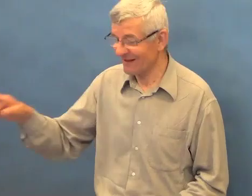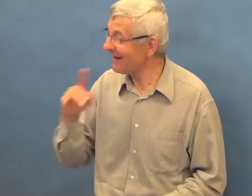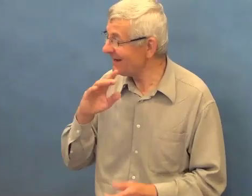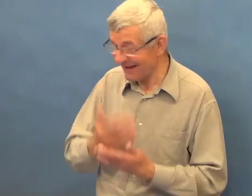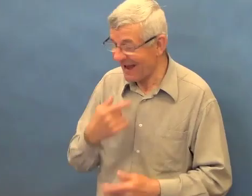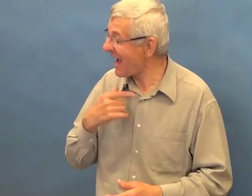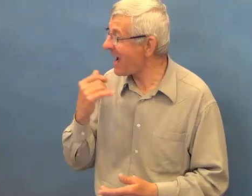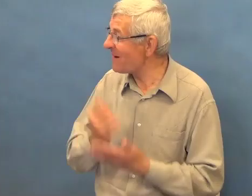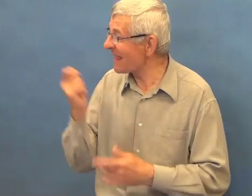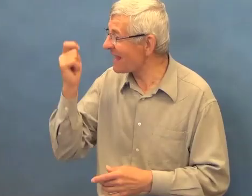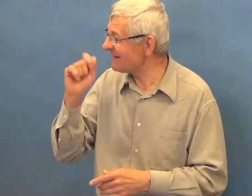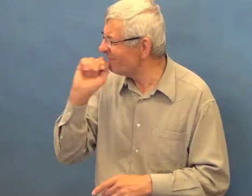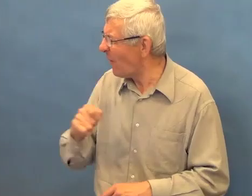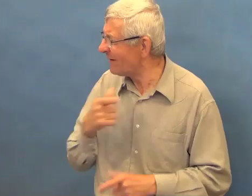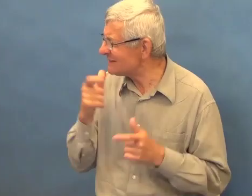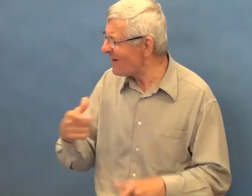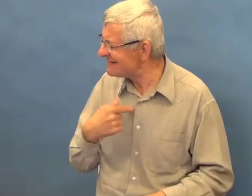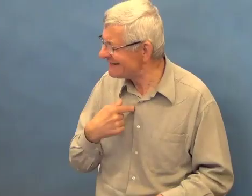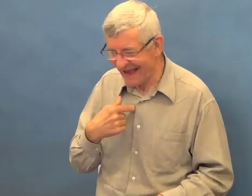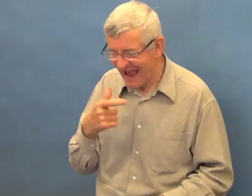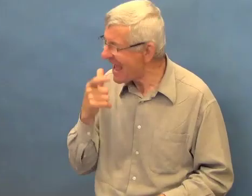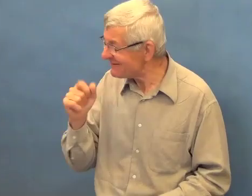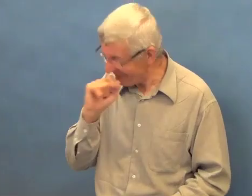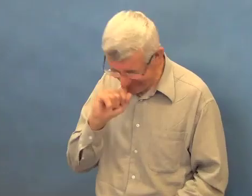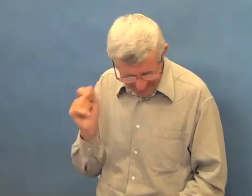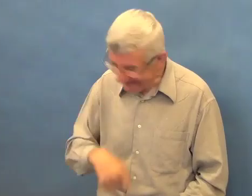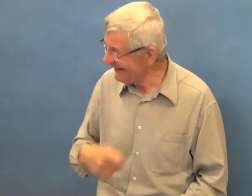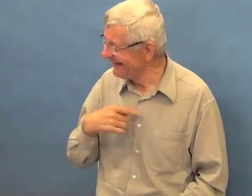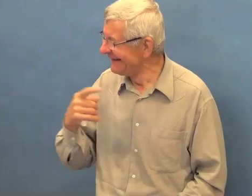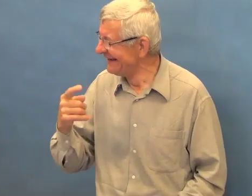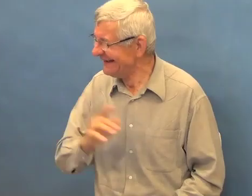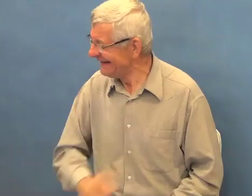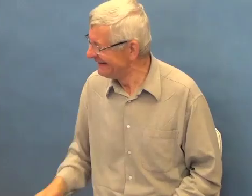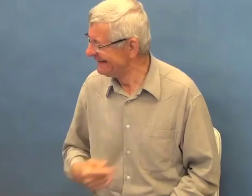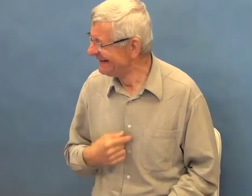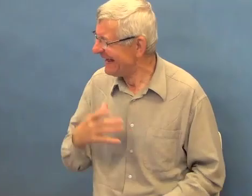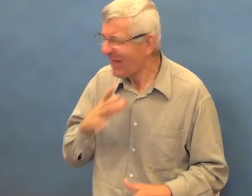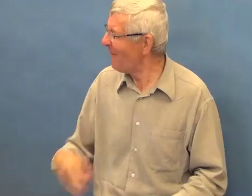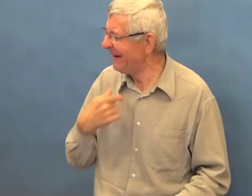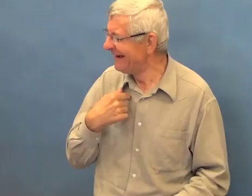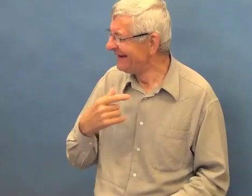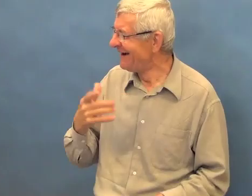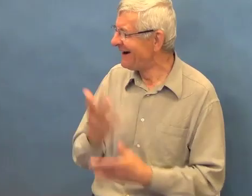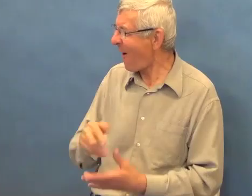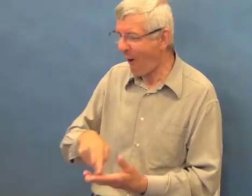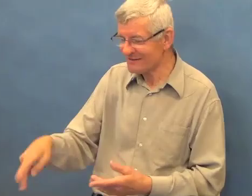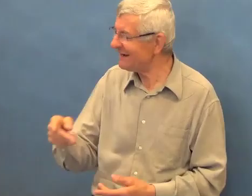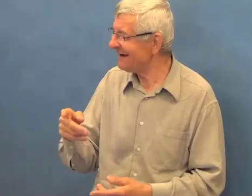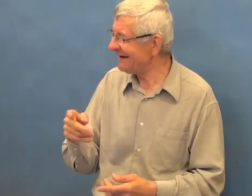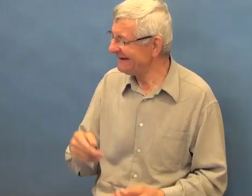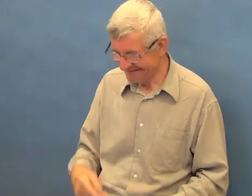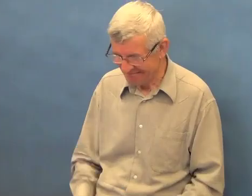Przyznaję się, że w ogóle nie zgłosiłem się na prawo jazdy, nie lubię, wolę tylko chodzić.